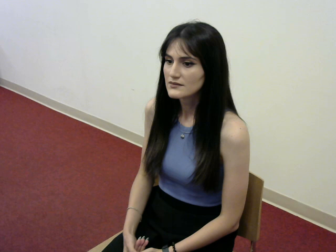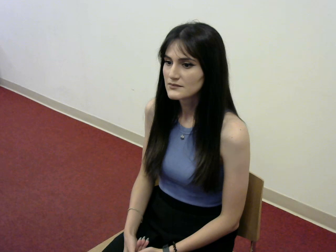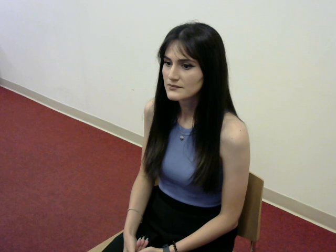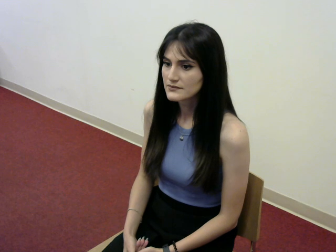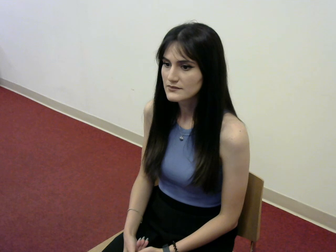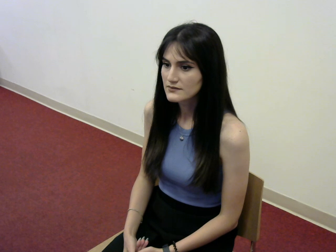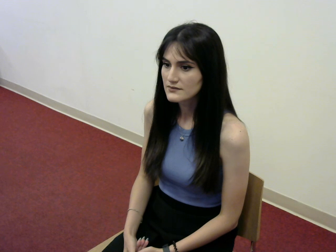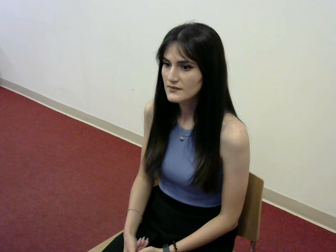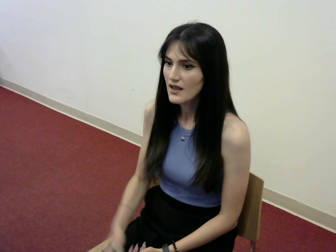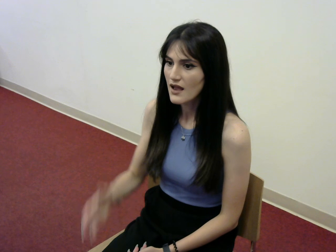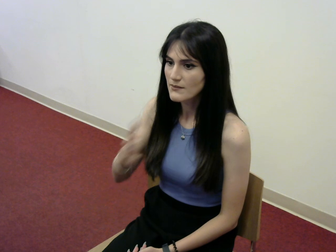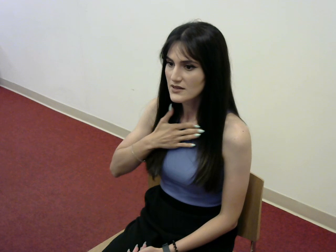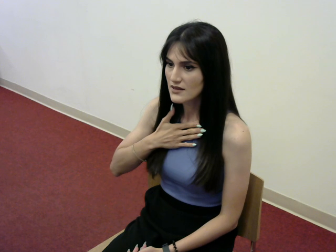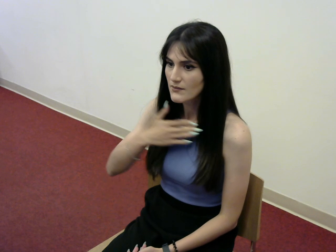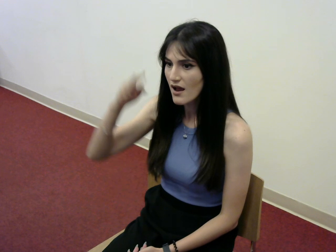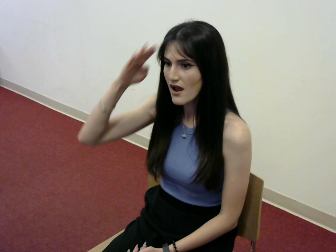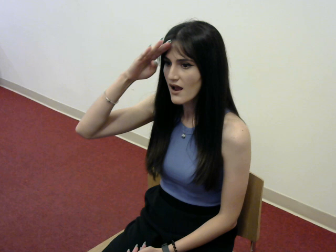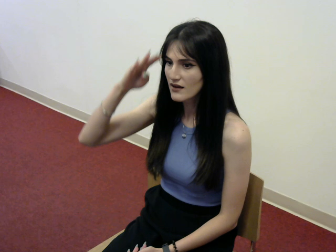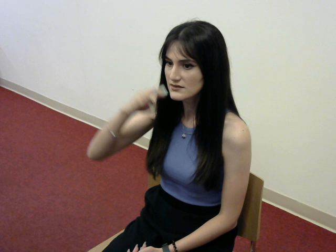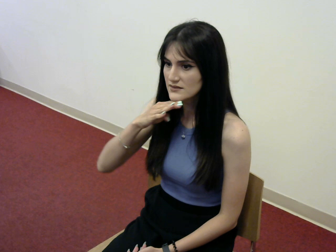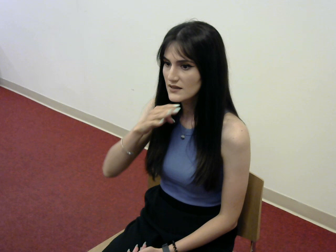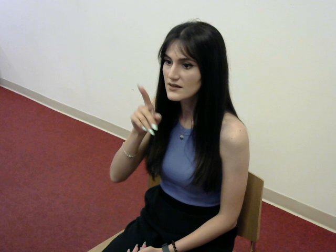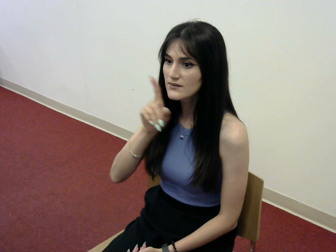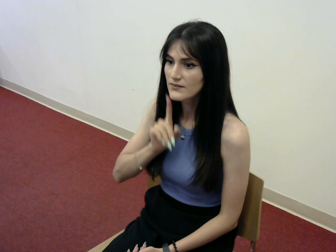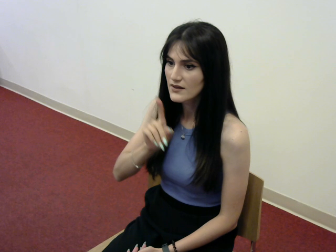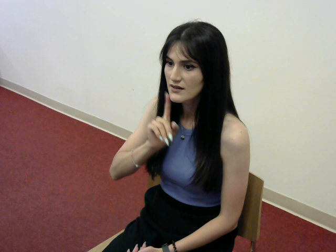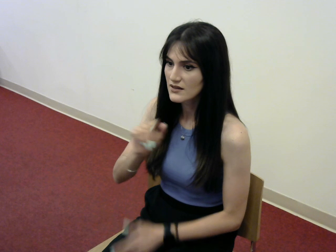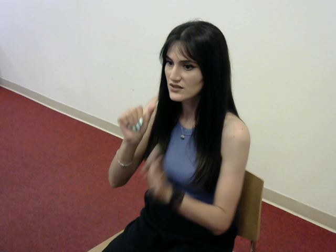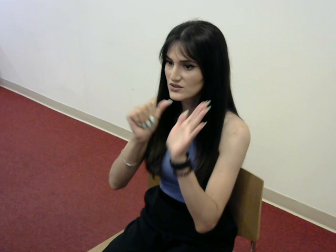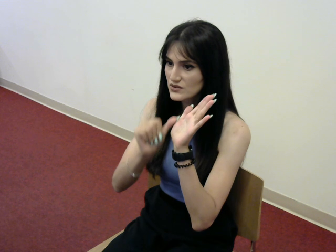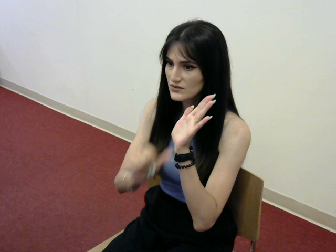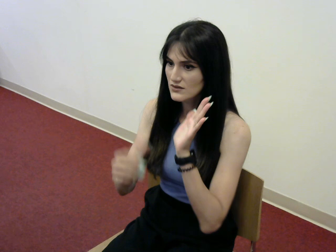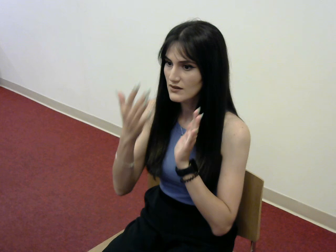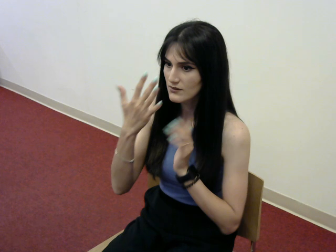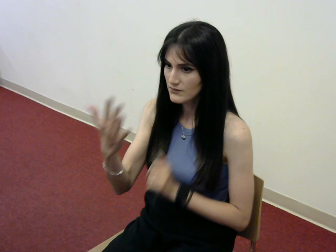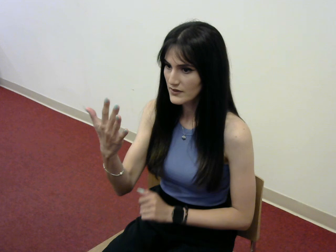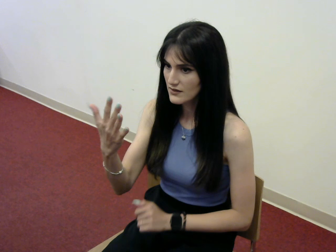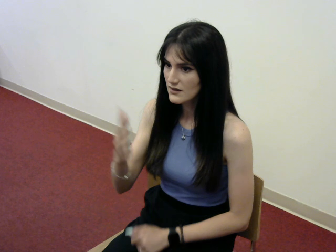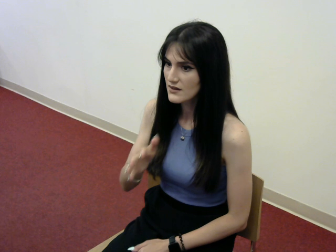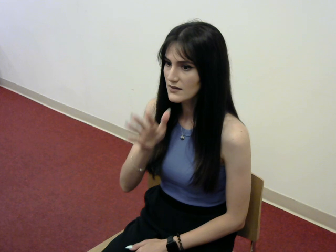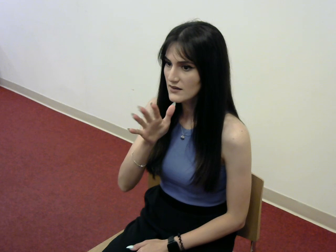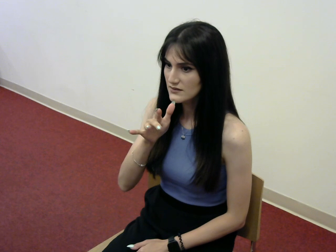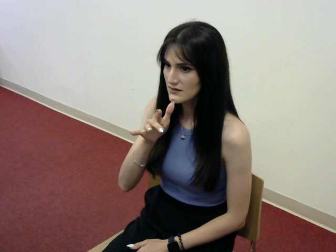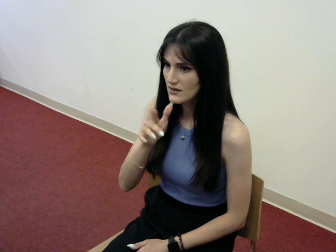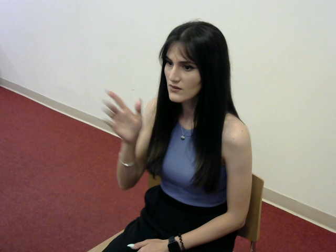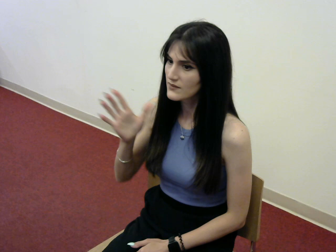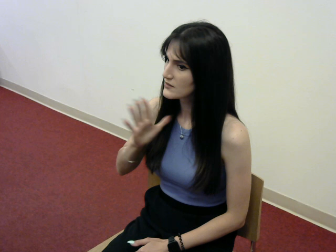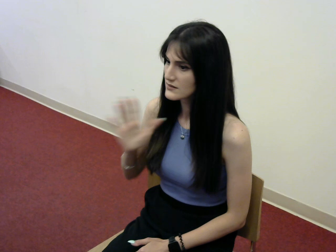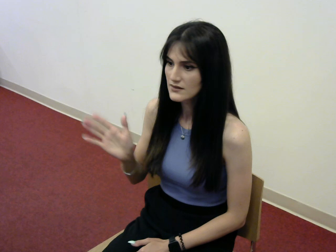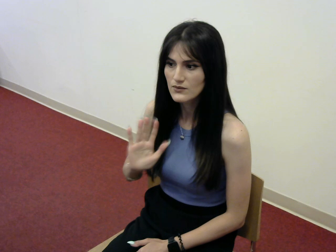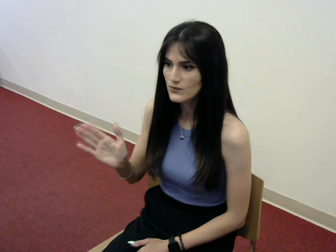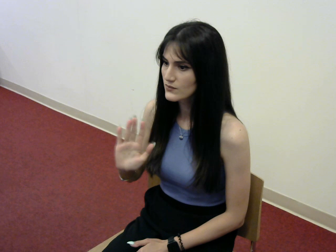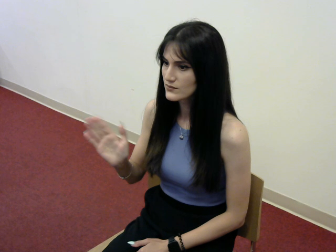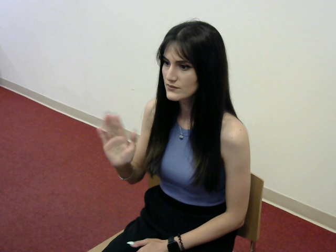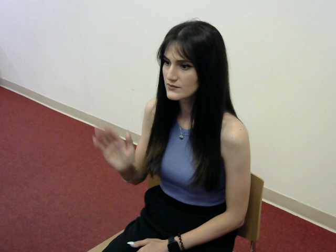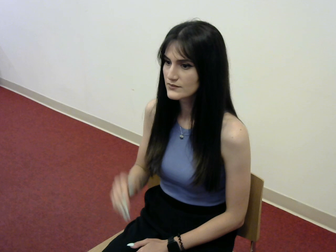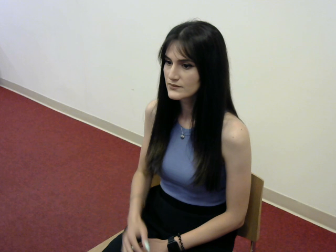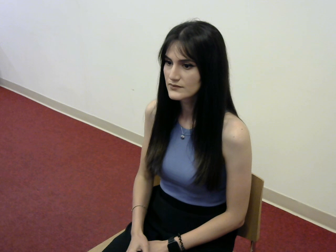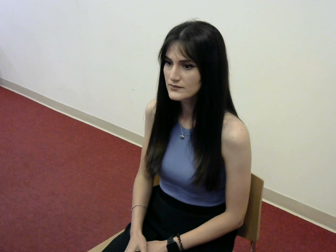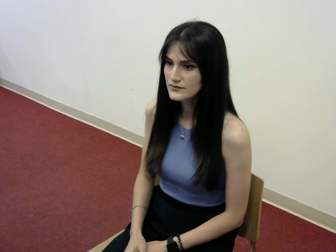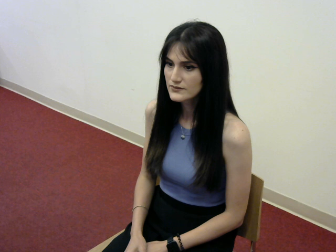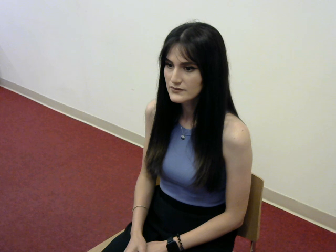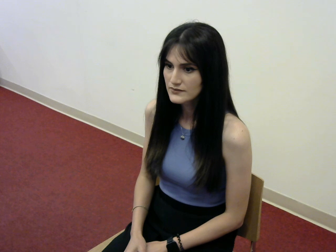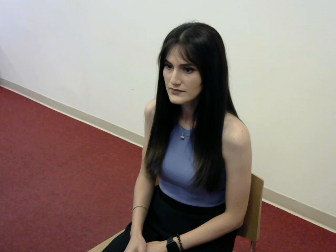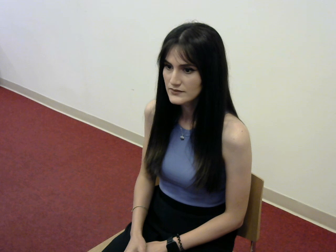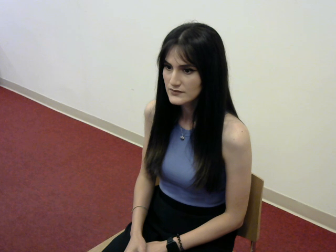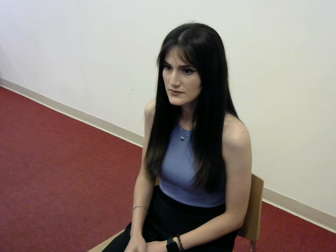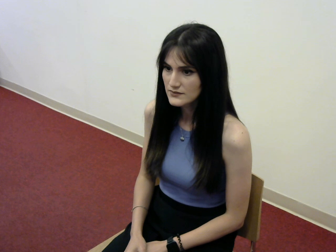Mənim atamın hələ 65 yaşı olmayıb